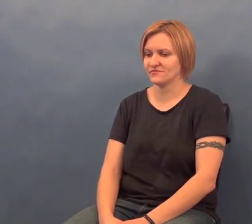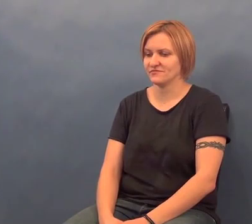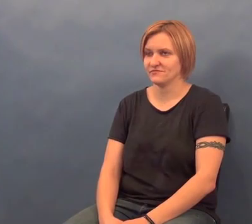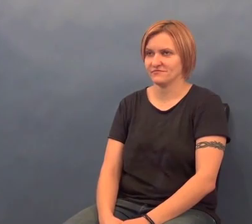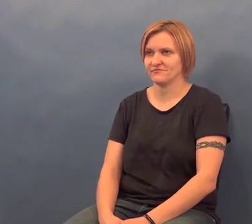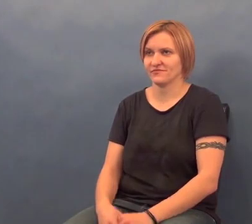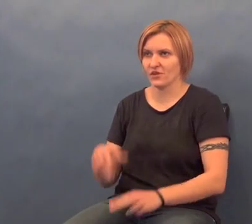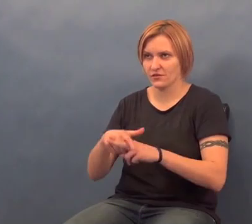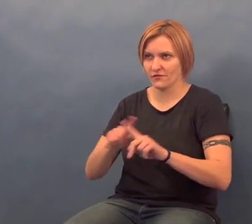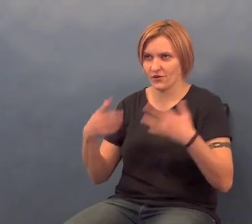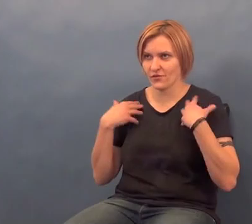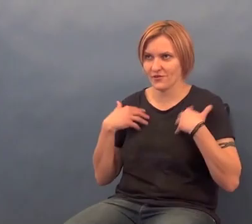Koniowi nie wolno się kąpać.